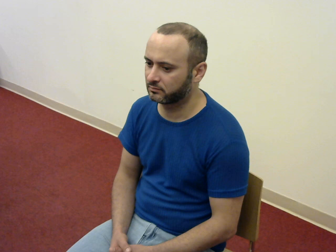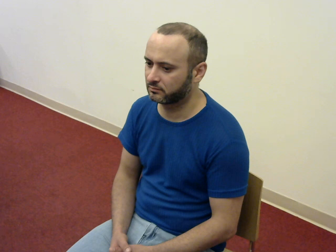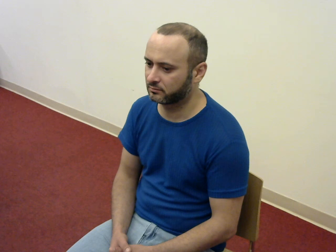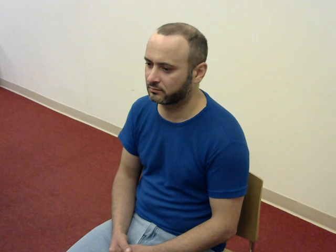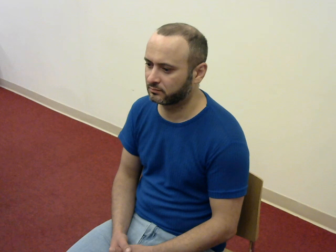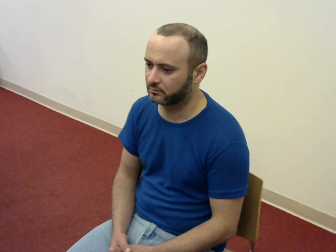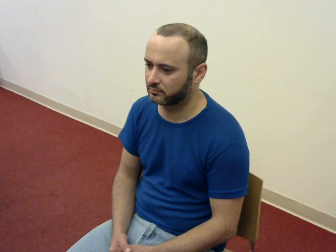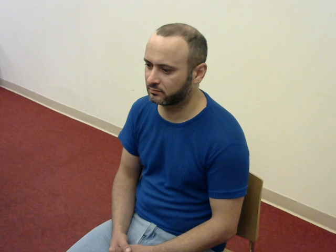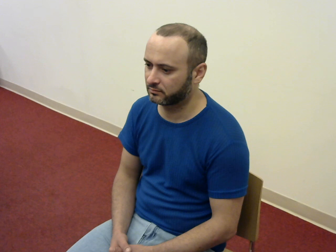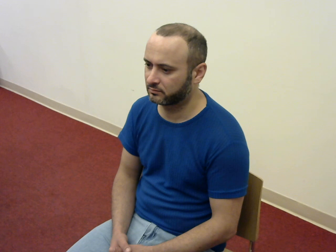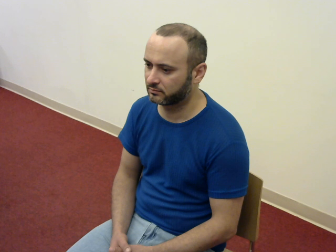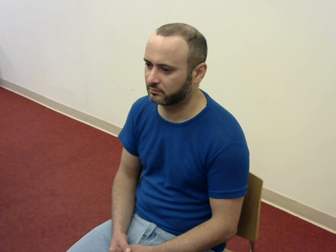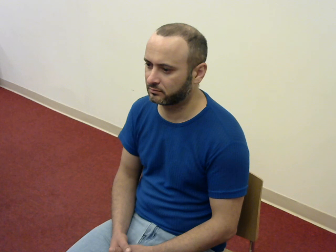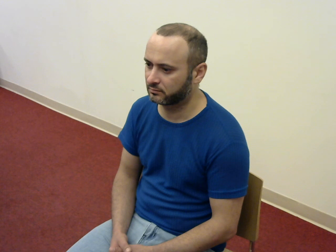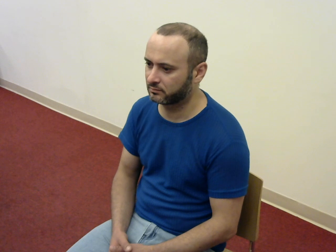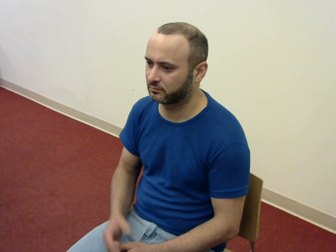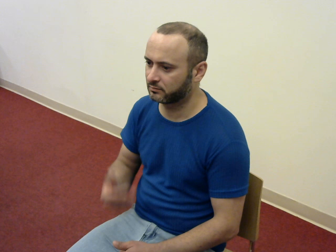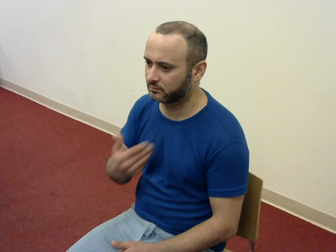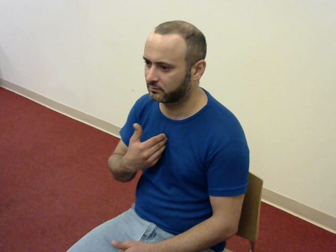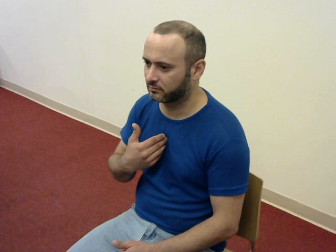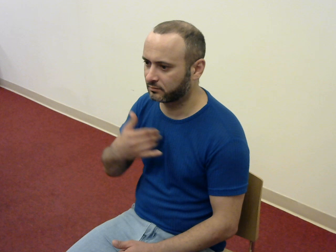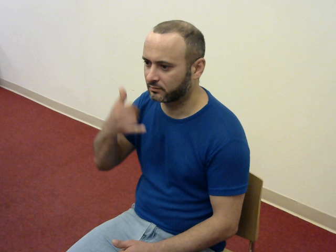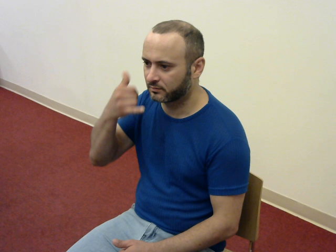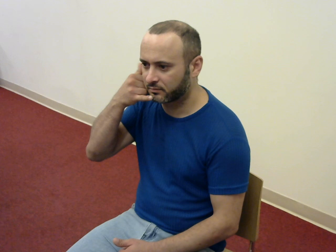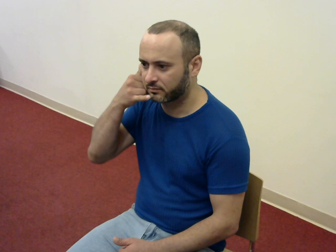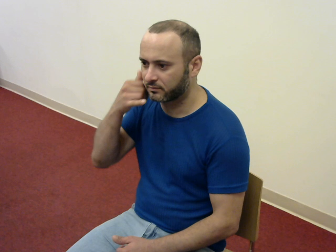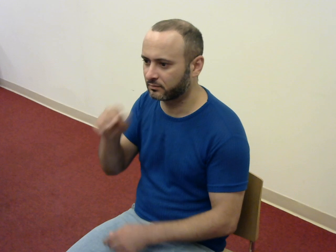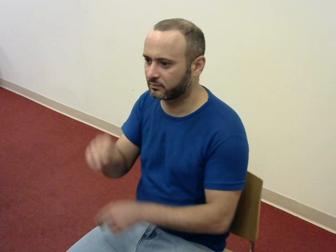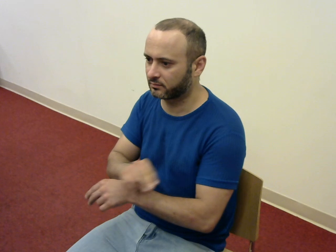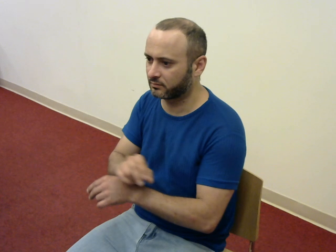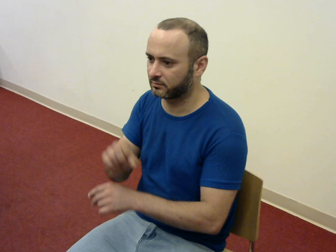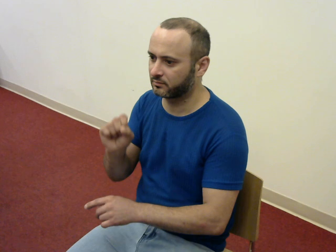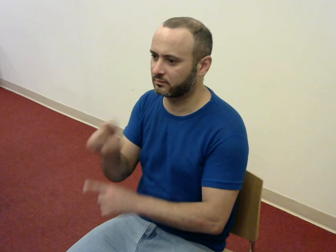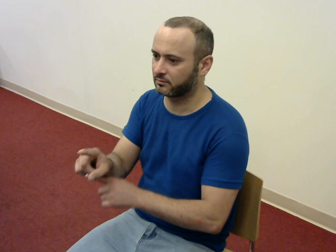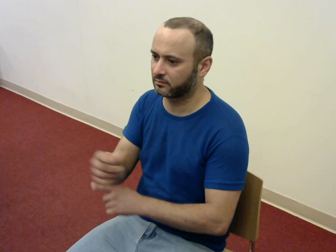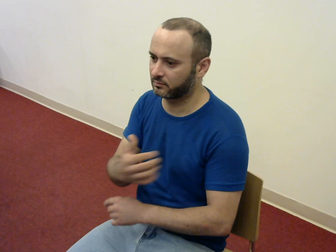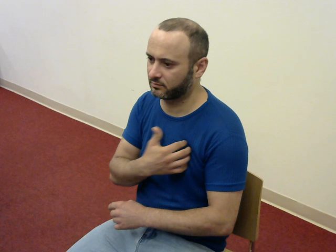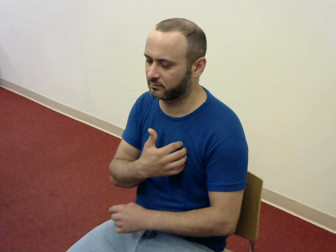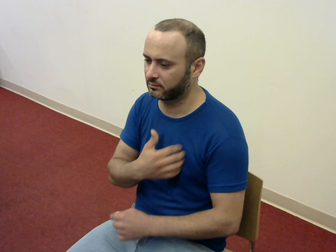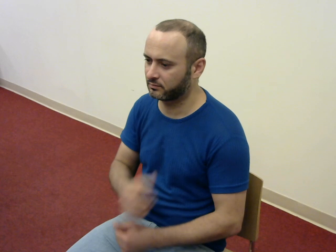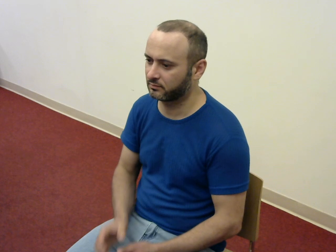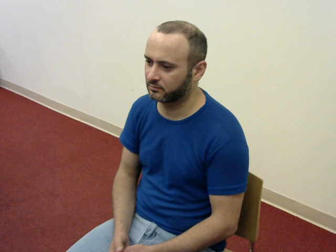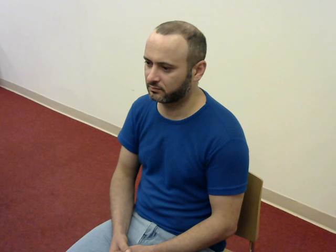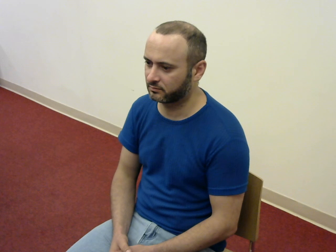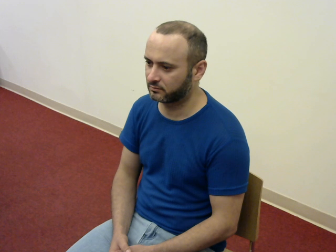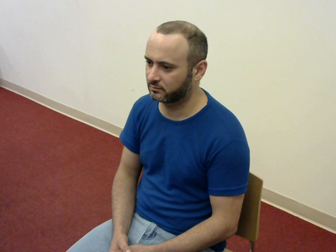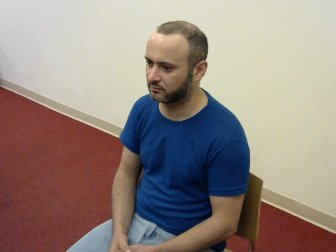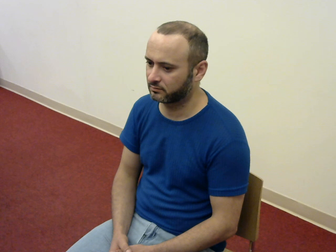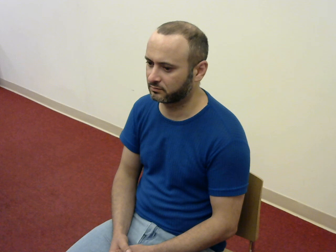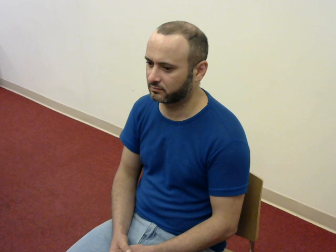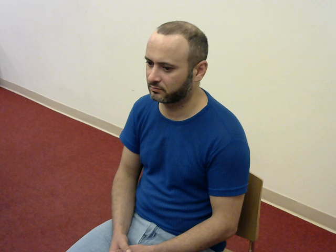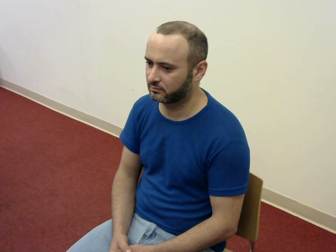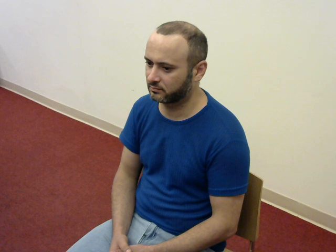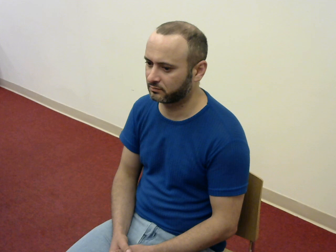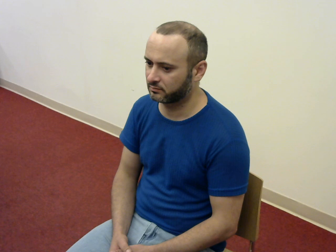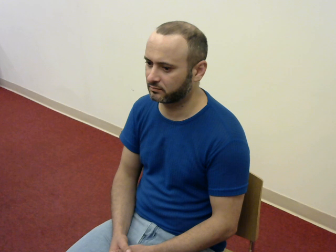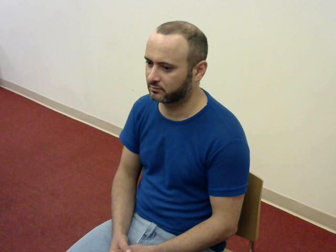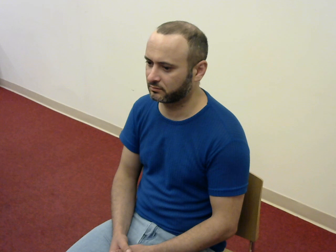Mən telefonu təmir etdirmək istəyirəm